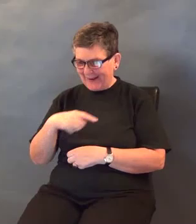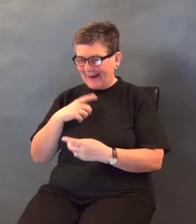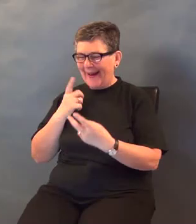Ja...